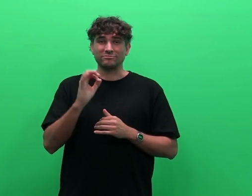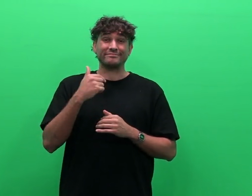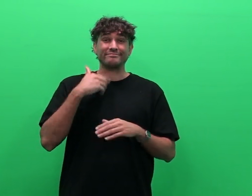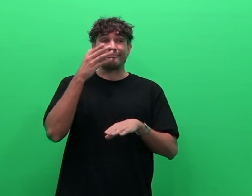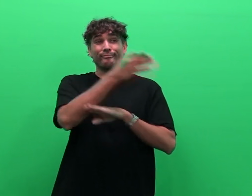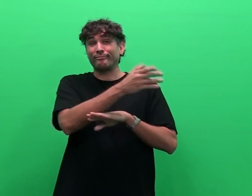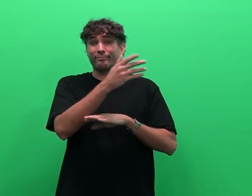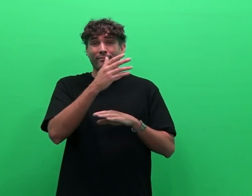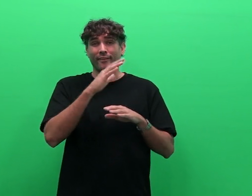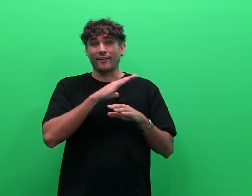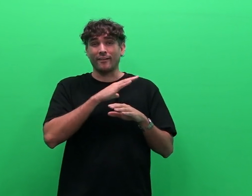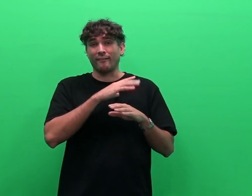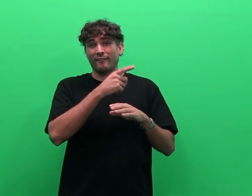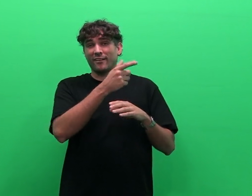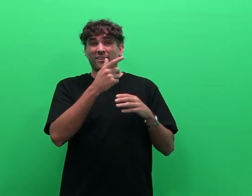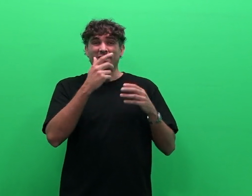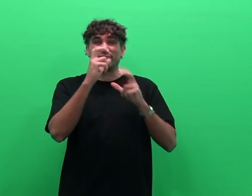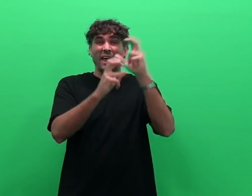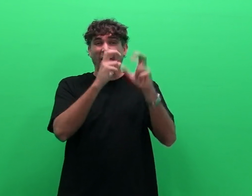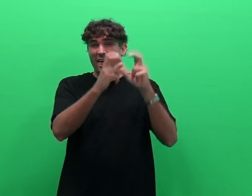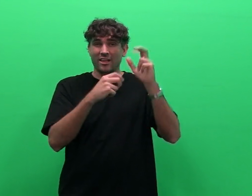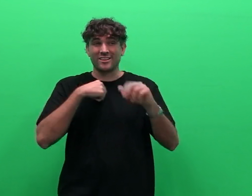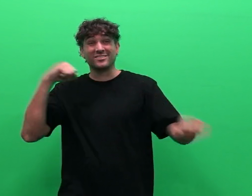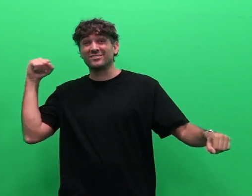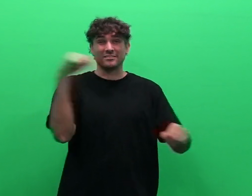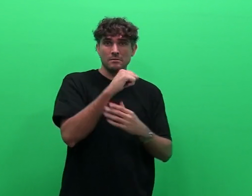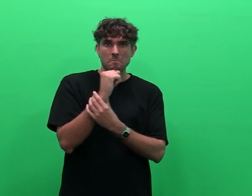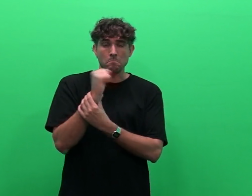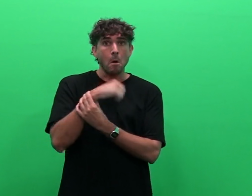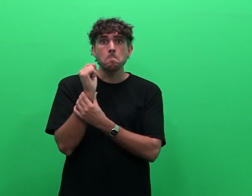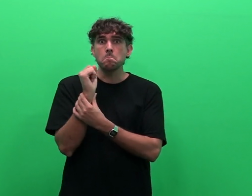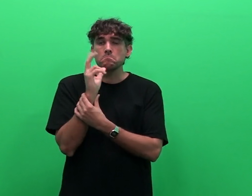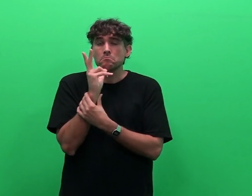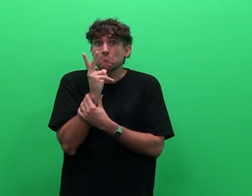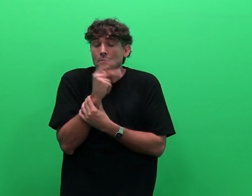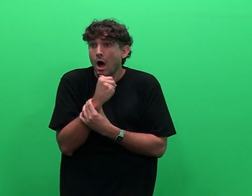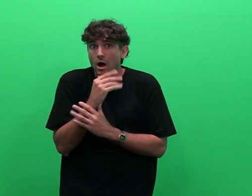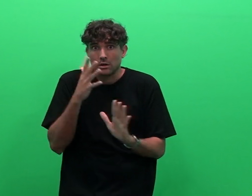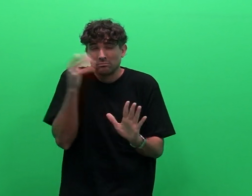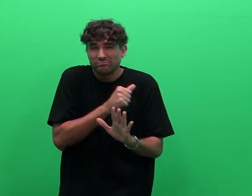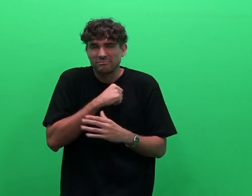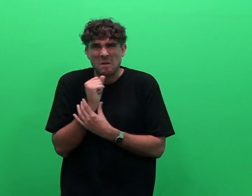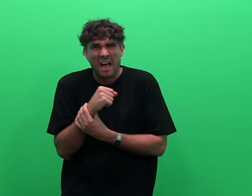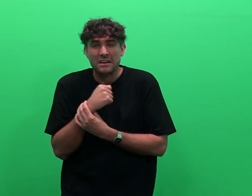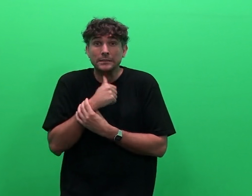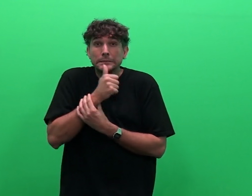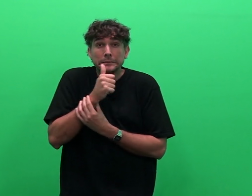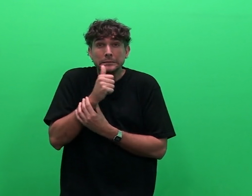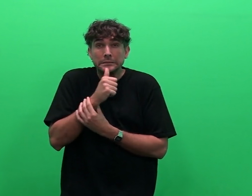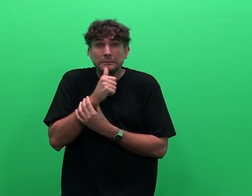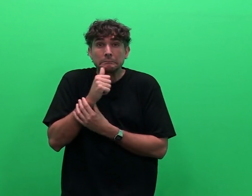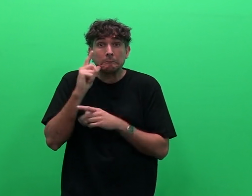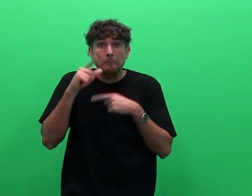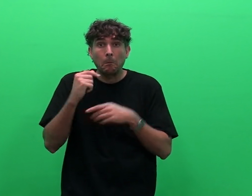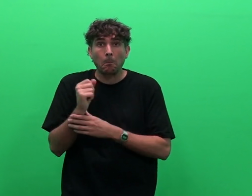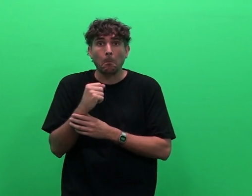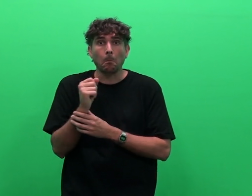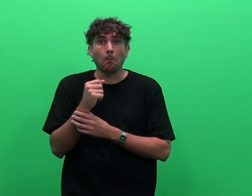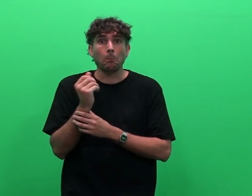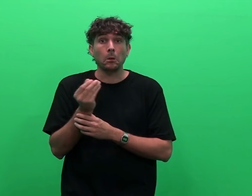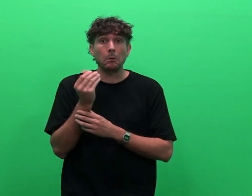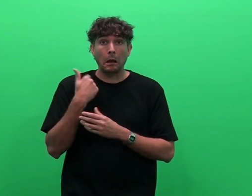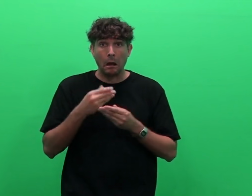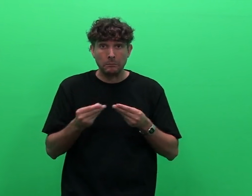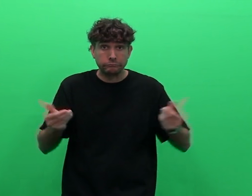Sí, vaig anar a la fira i vaig jugar a la màquina de colpejar amb la mà fent força, però em vaig fer mal quan vaig donar el cop de puny, en el moment em feia molt de mal, però van anar passant els dies i vaig notar que millorava i el dolor va desaparèixer.